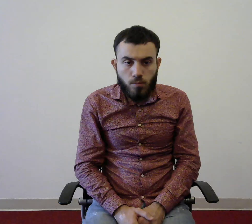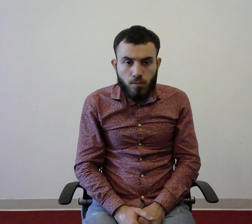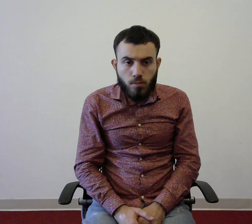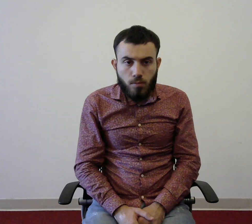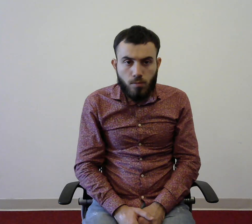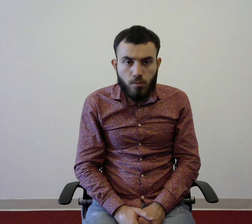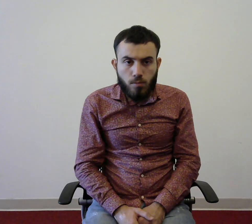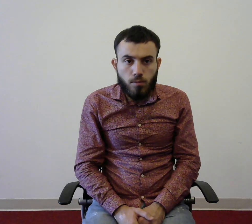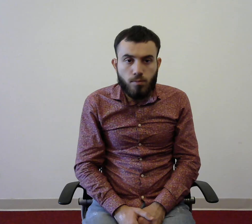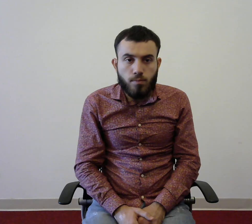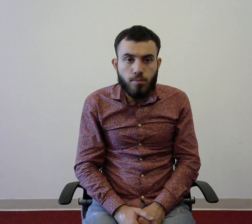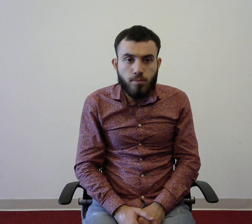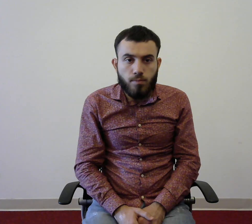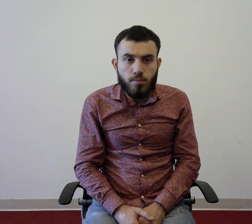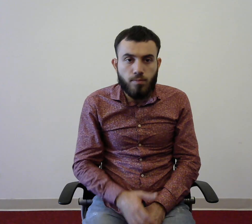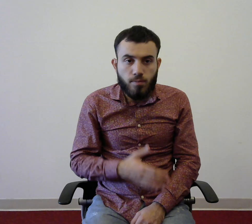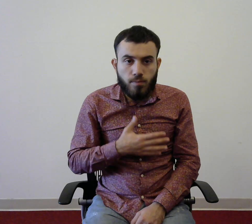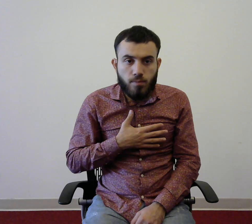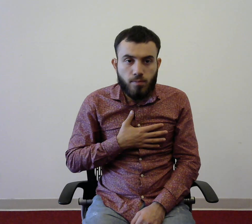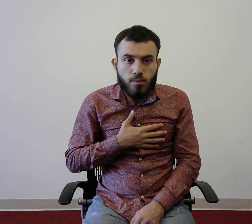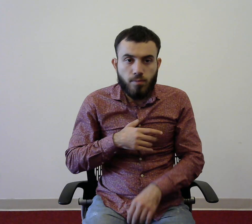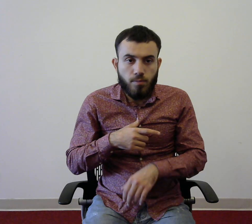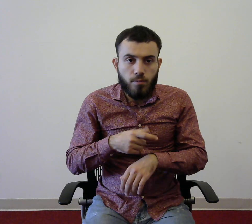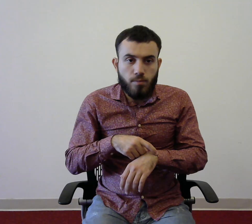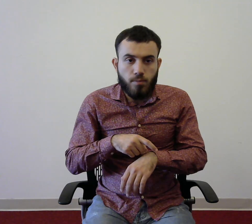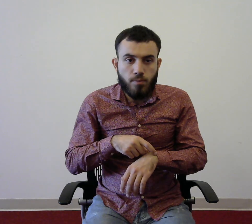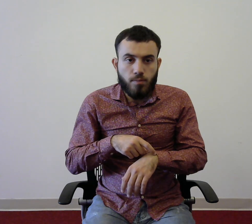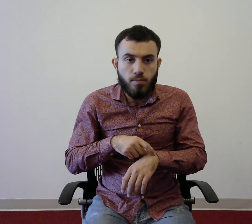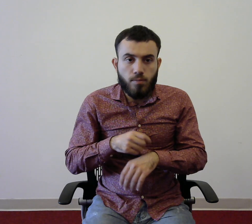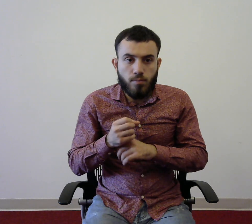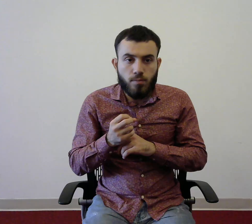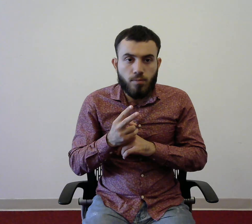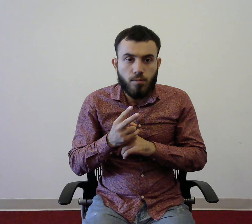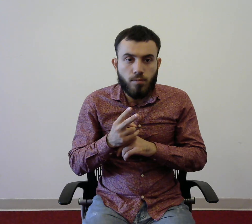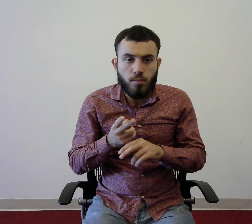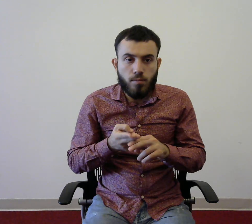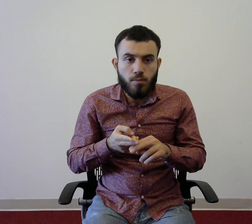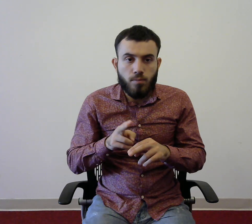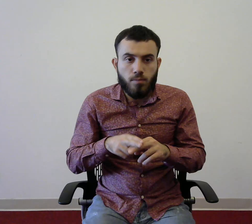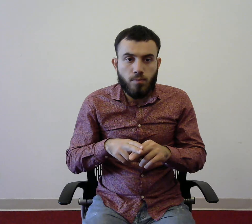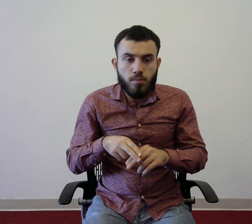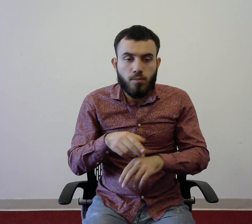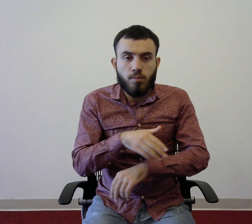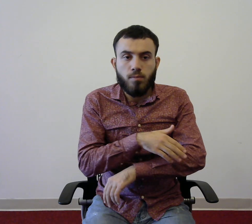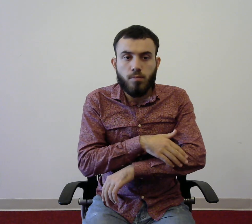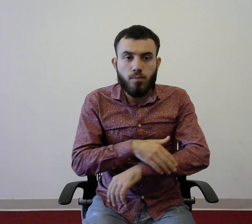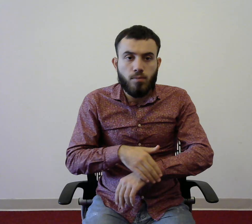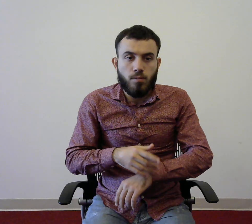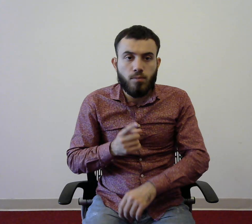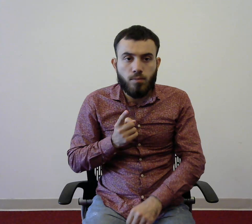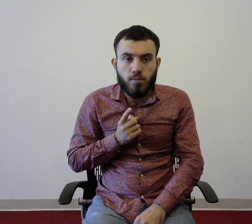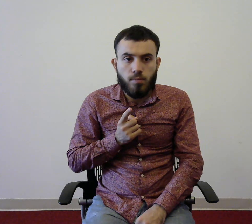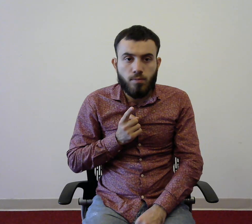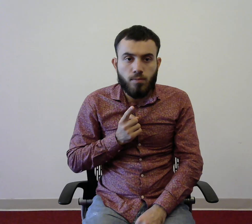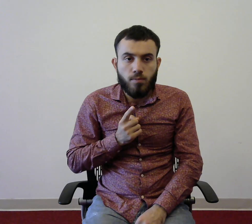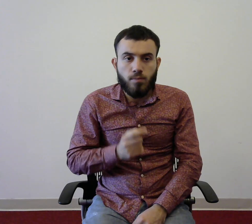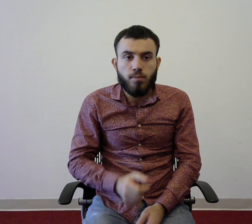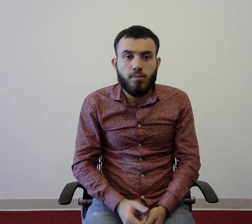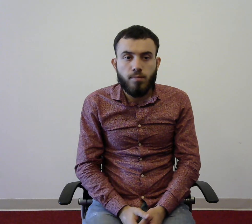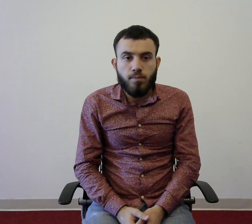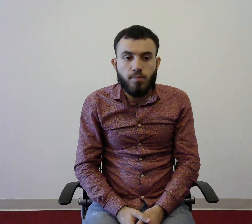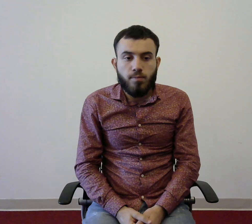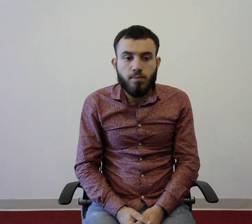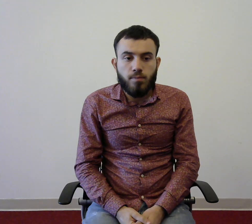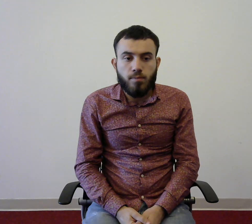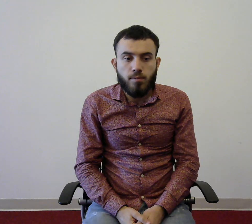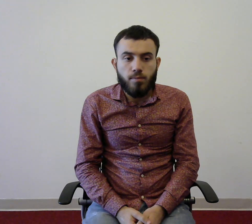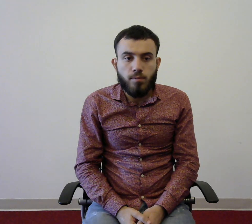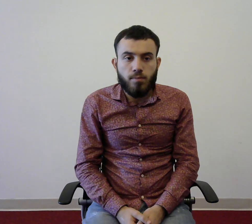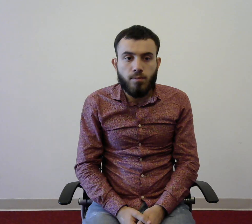Mən saat 12-də bu ünvanda olmalıyam